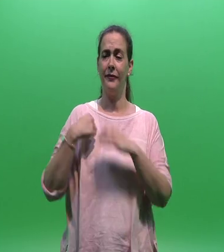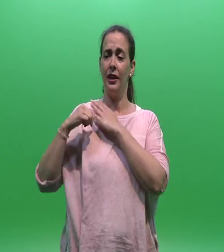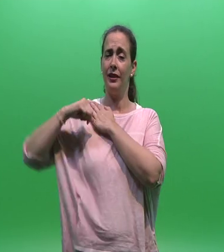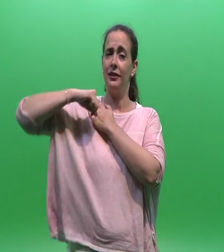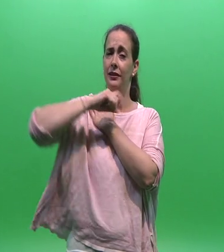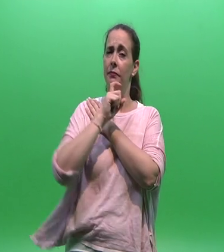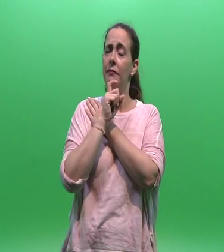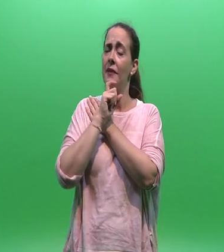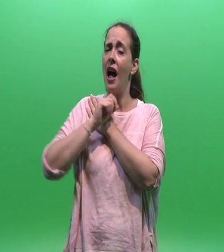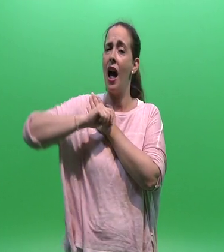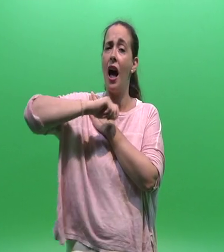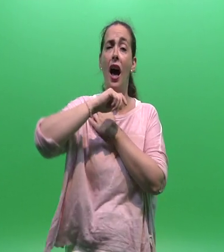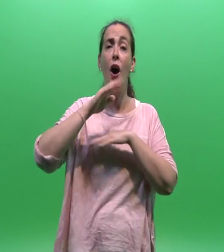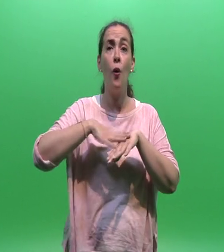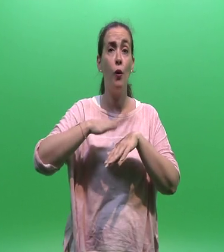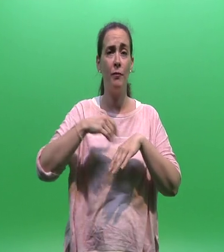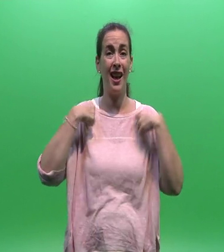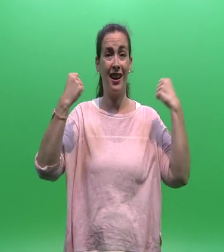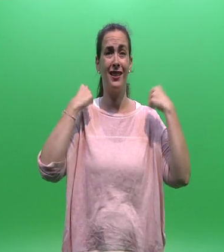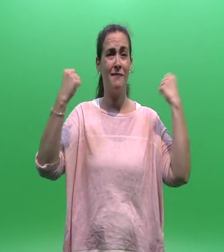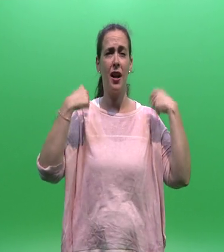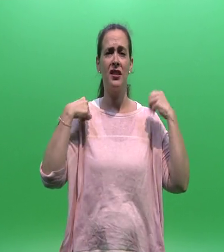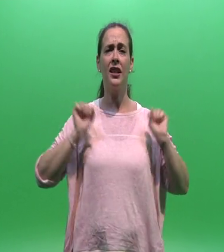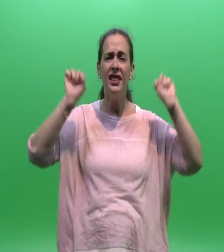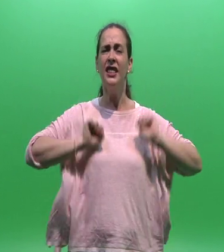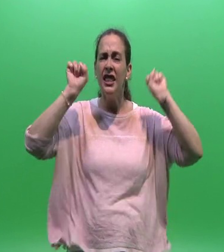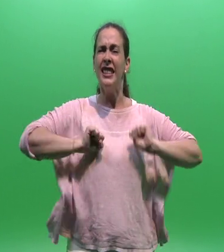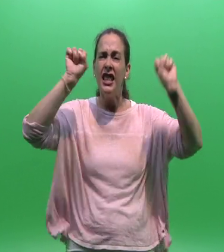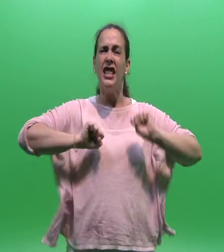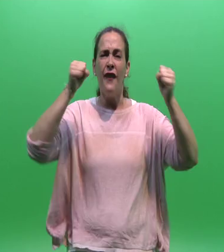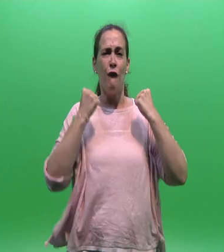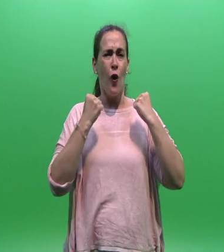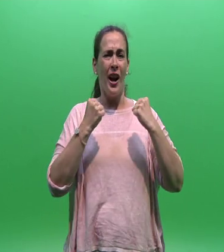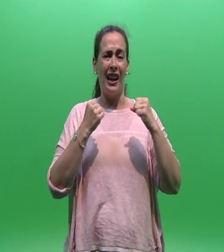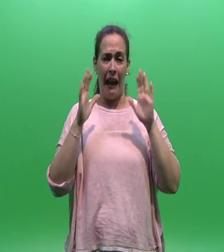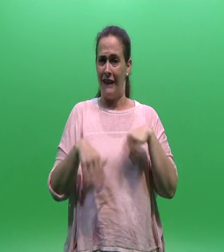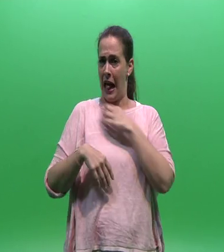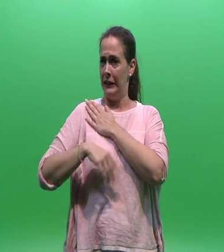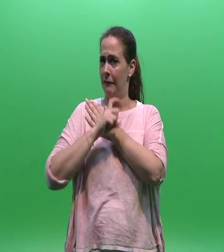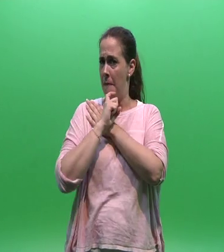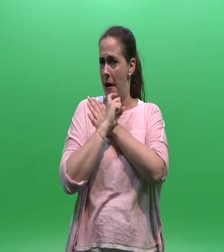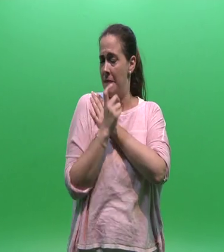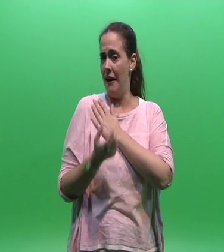Em fa mal el braç quan el moc perquè al gimnàs faig moltes peses i al final em fa mal l'espatlla.